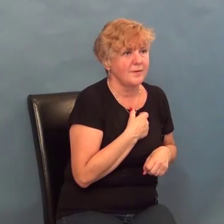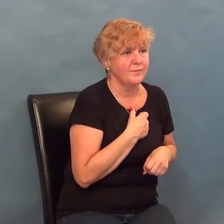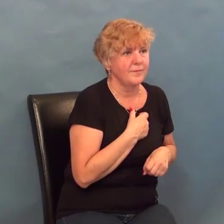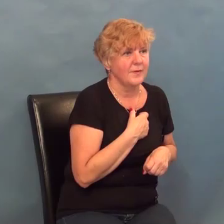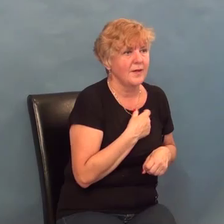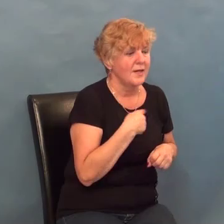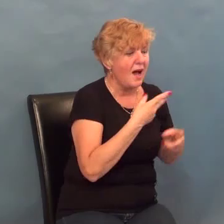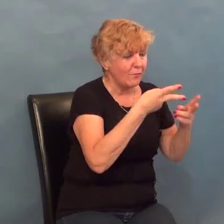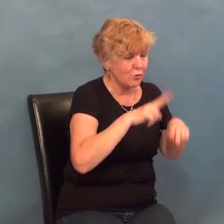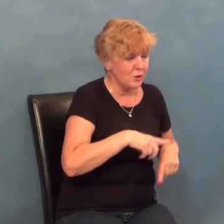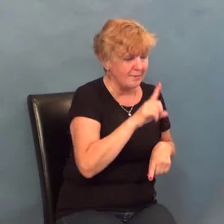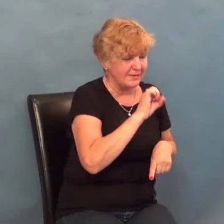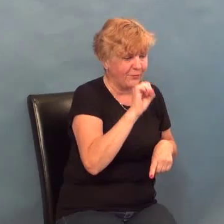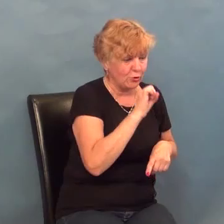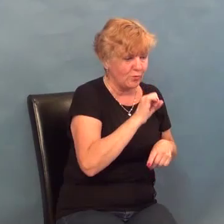Ja wróciłam z Wrocławia do Torunia.